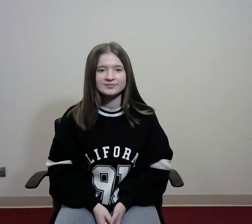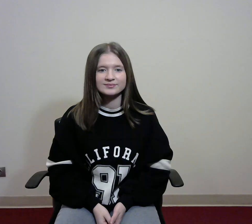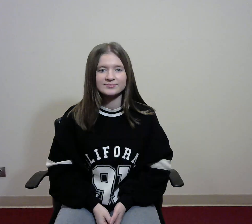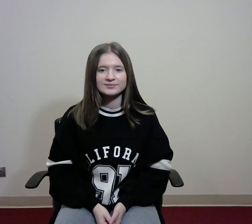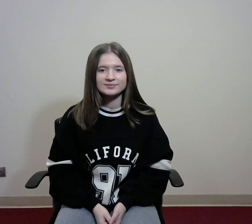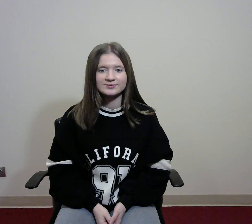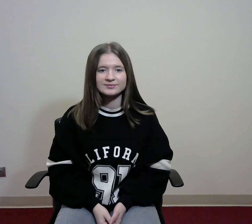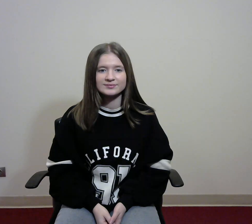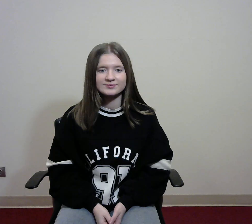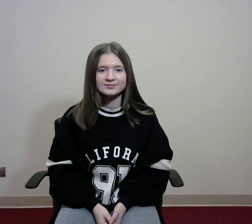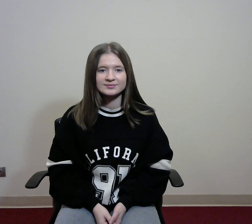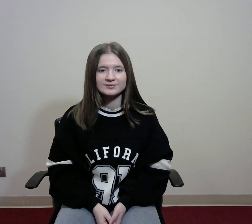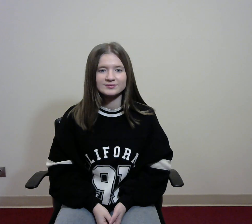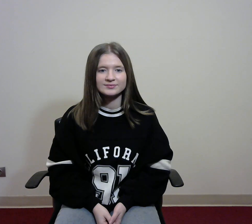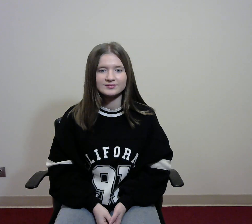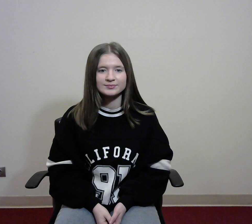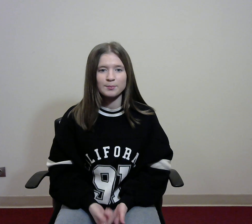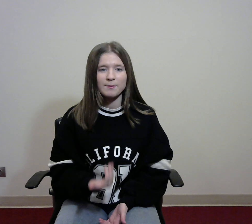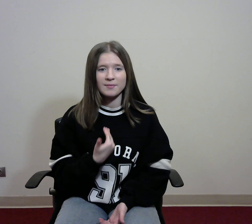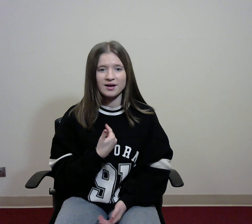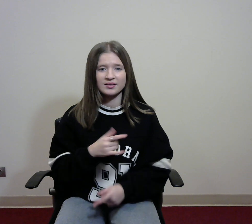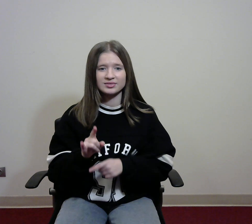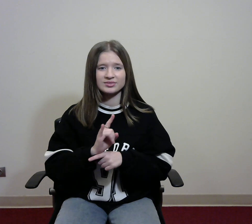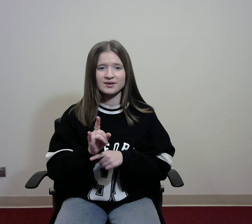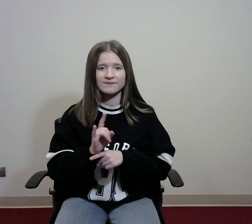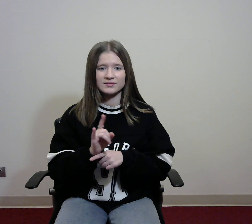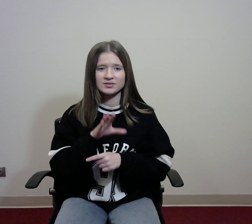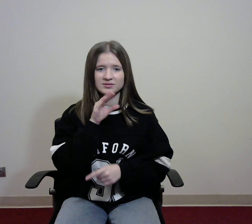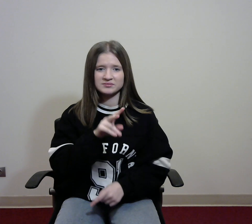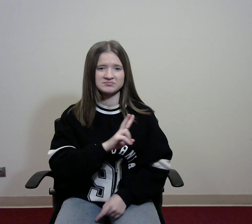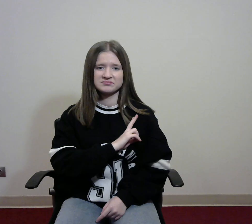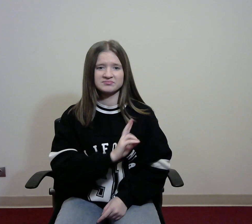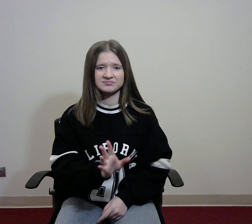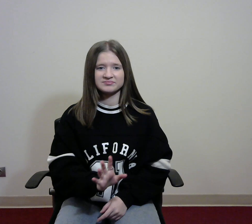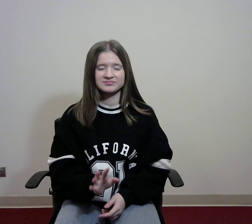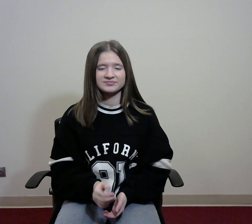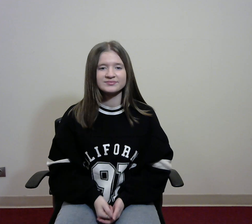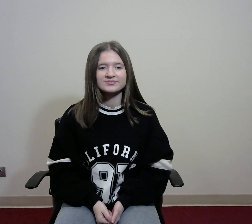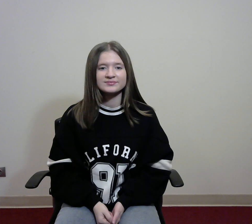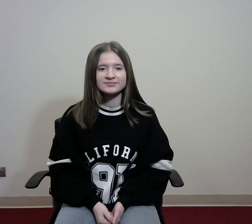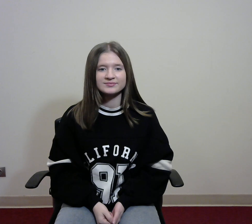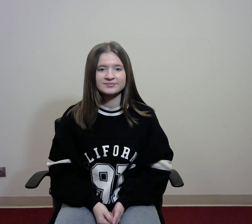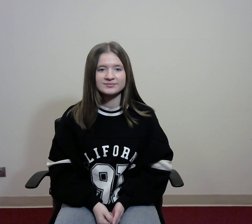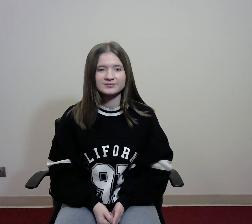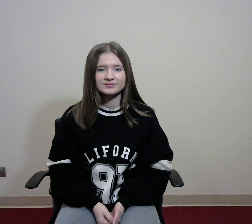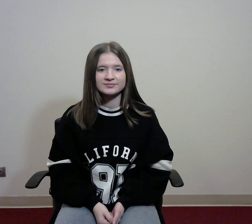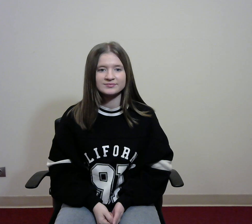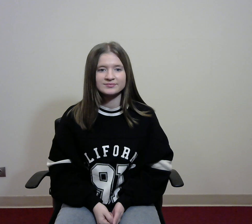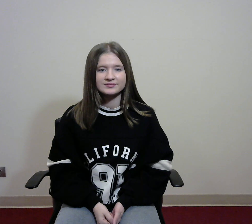Mən yalan danışmağı sevmirəm